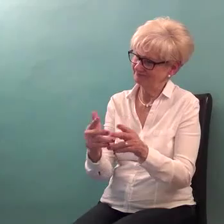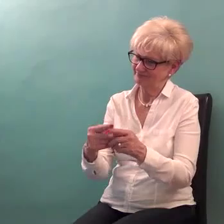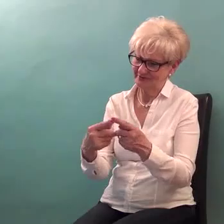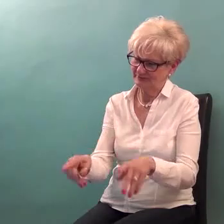Nie pasuje.